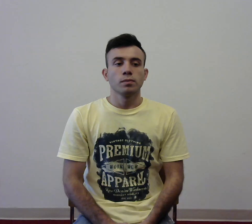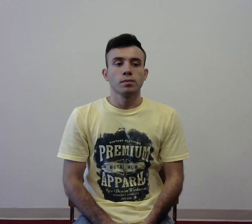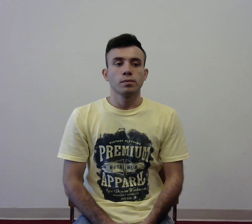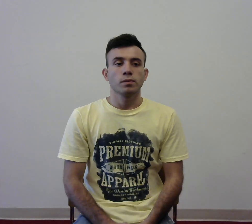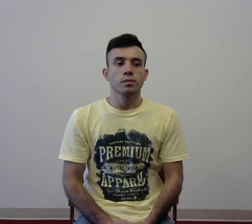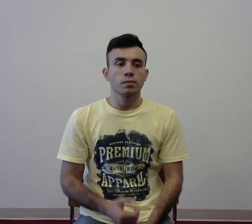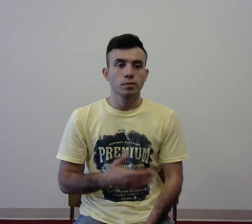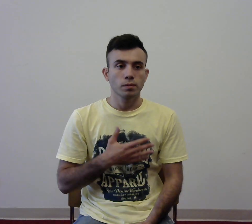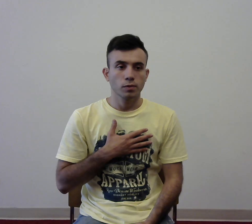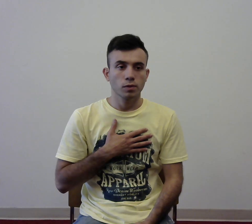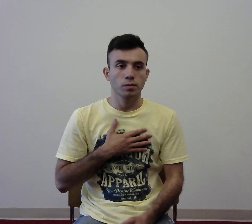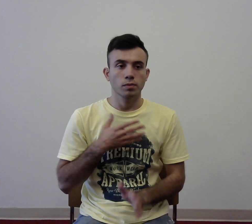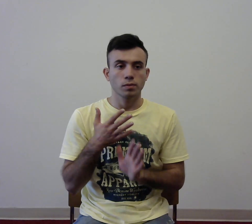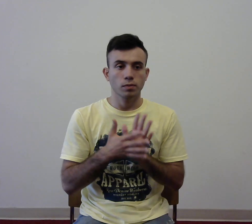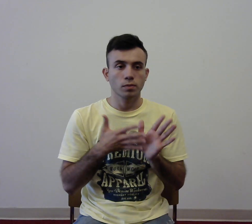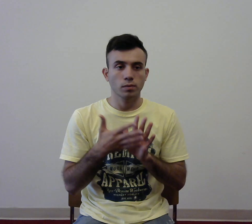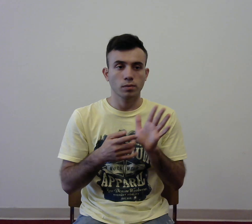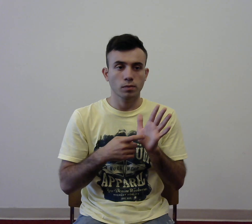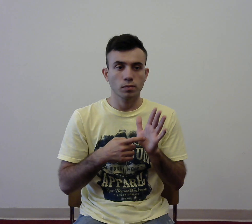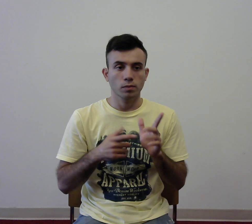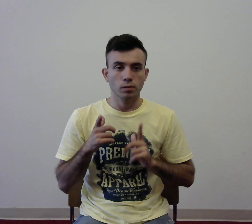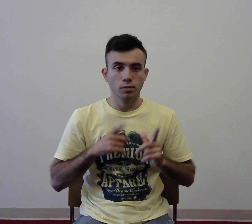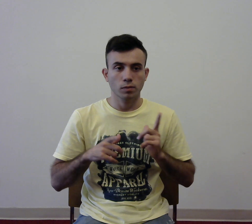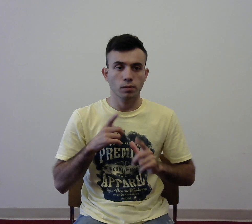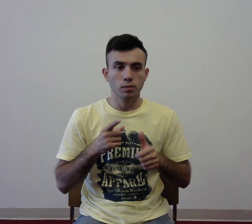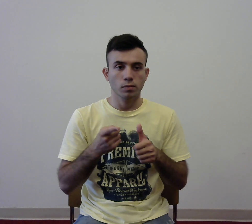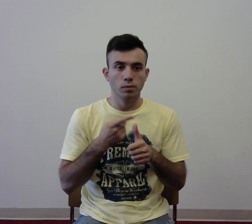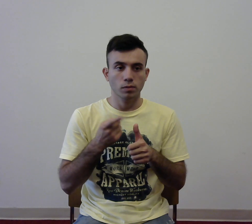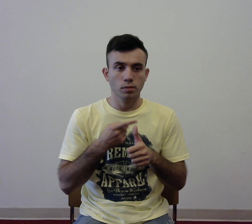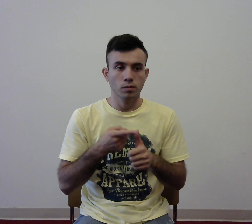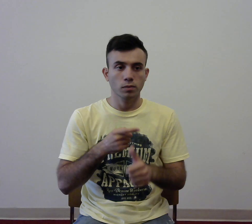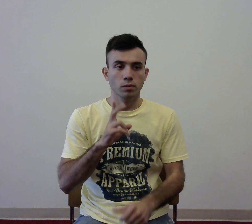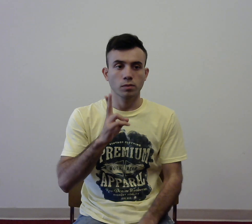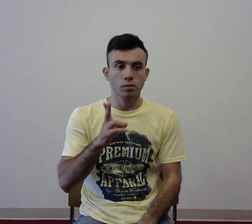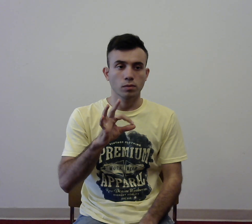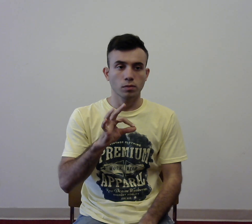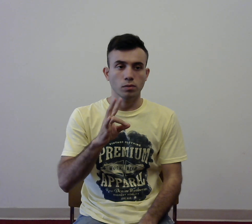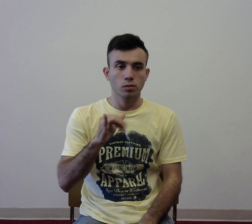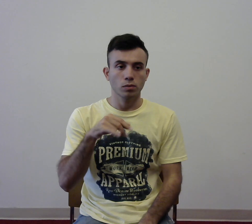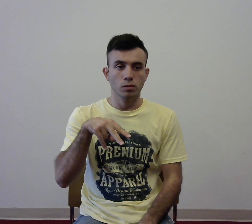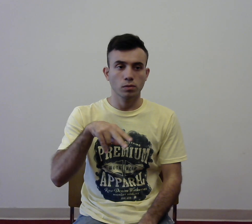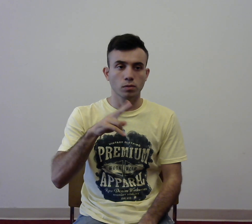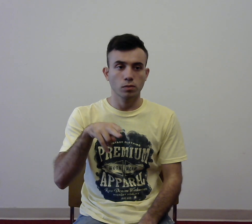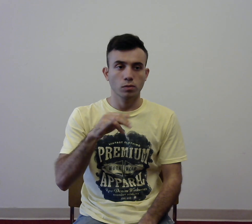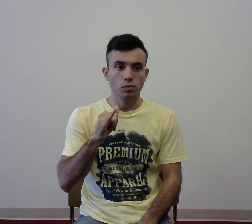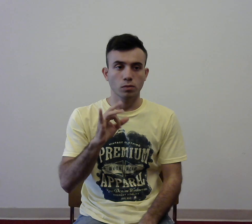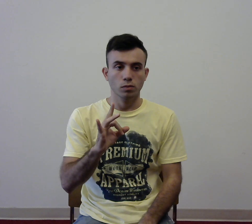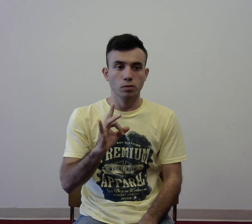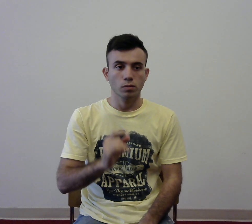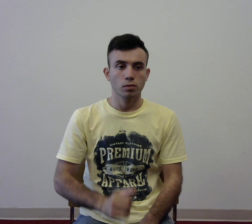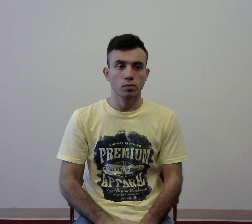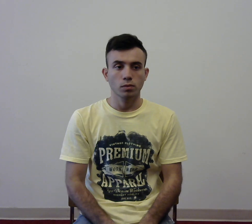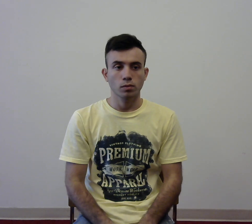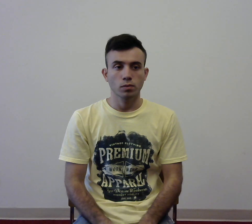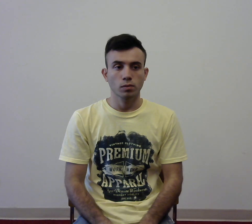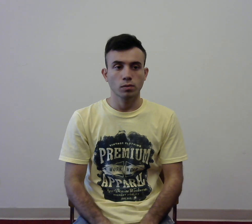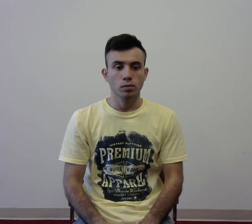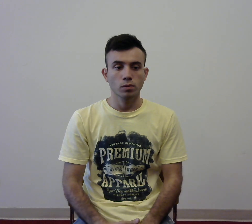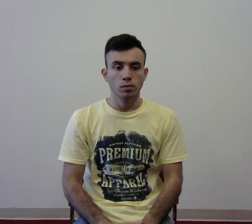Mənim işarə dili müəlliməmin adı Könüldür